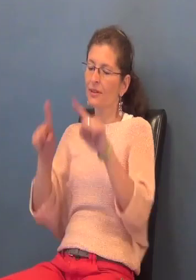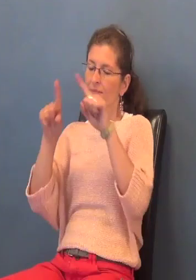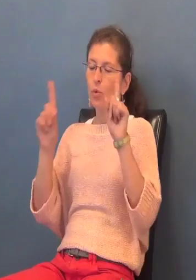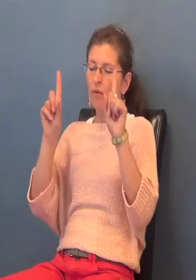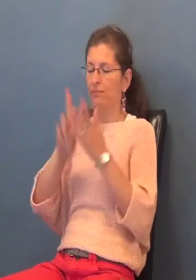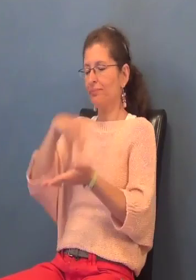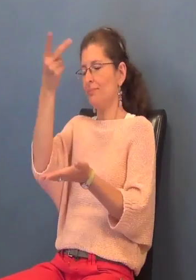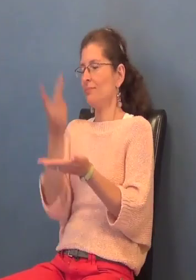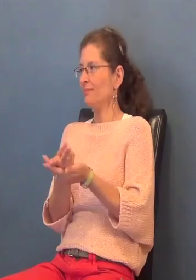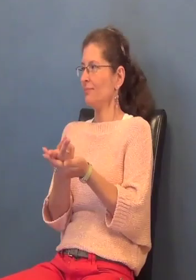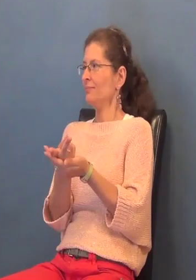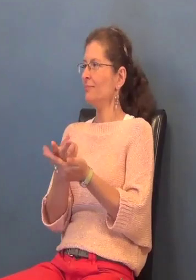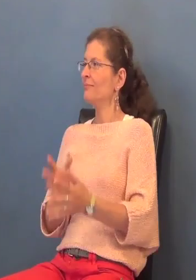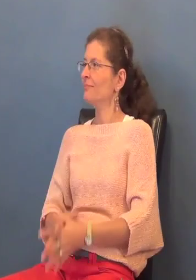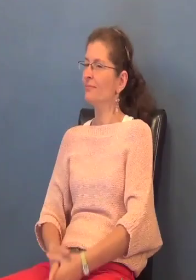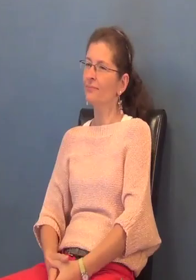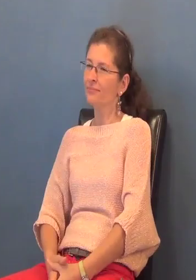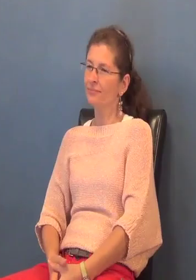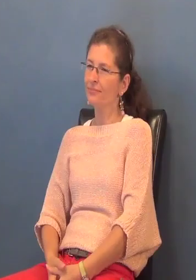Znak ostrzegający o upadku.